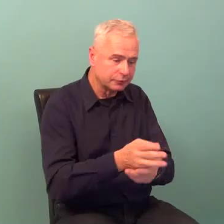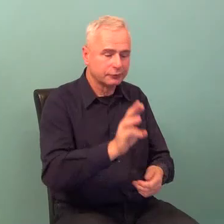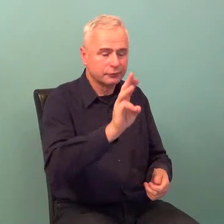Czwartek...